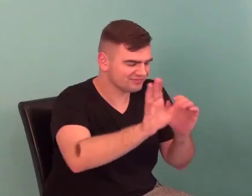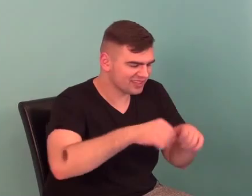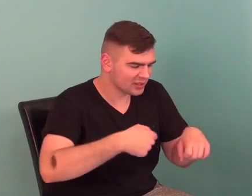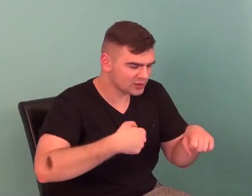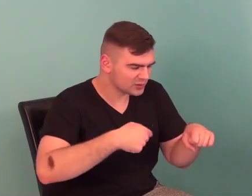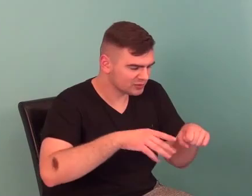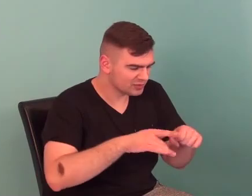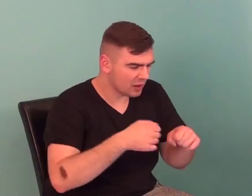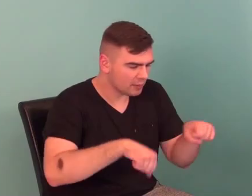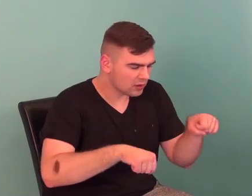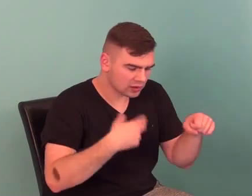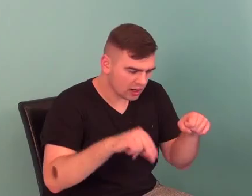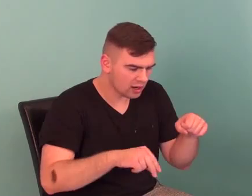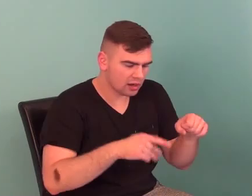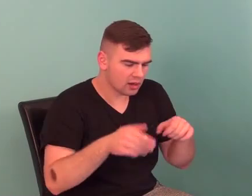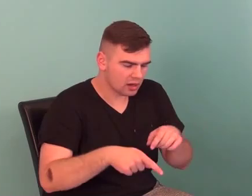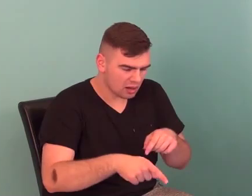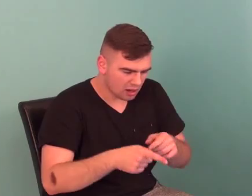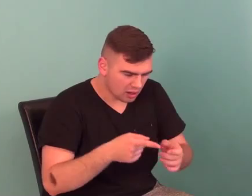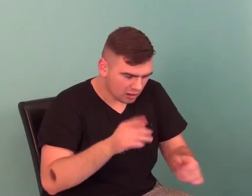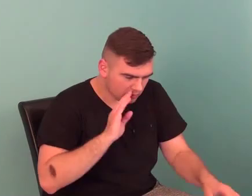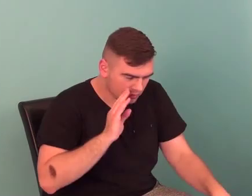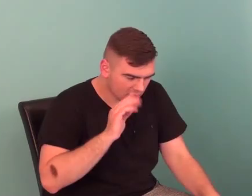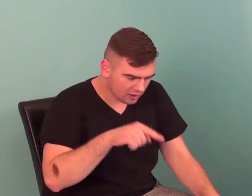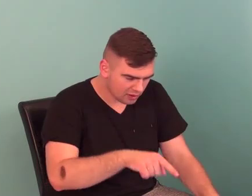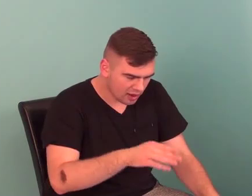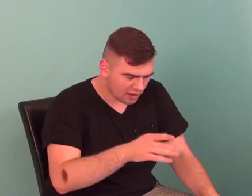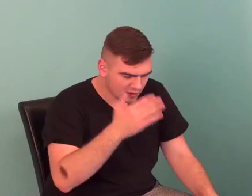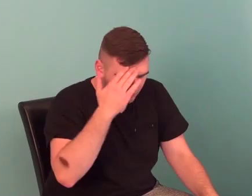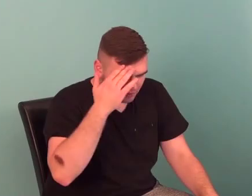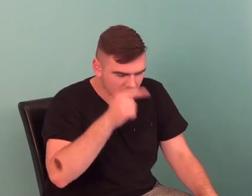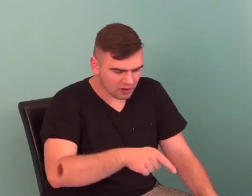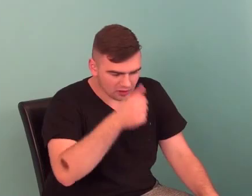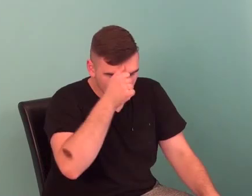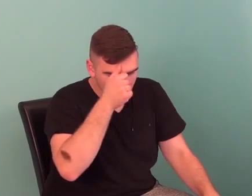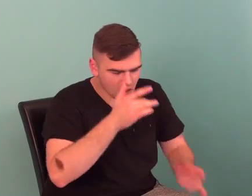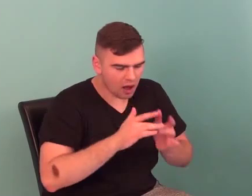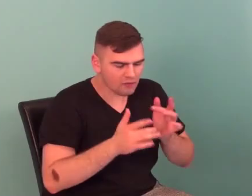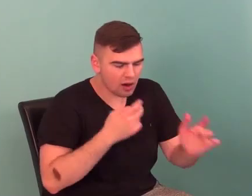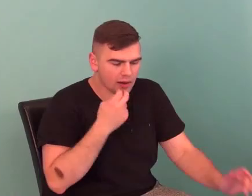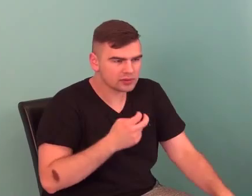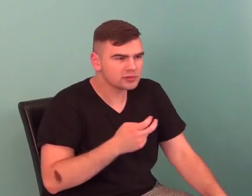Nie wolno jeździć na motorze, na... chyba elektrycznym rowerze.